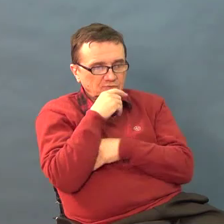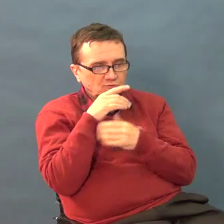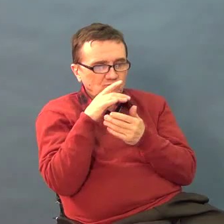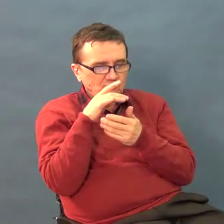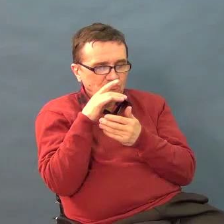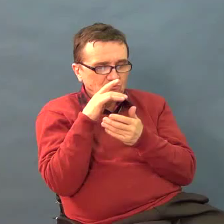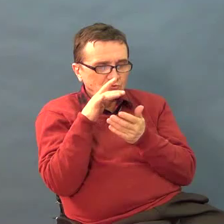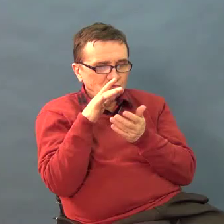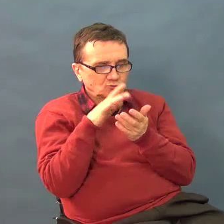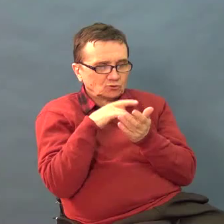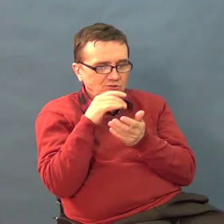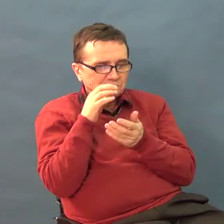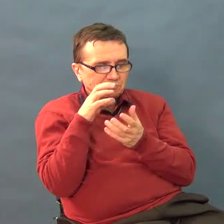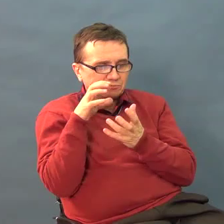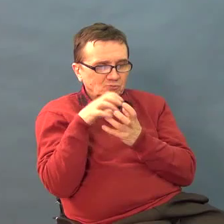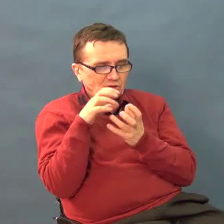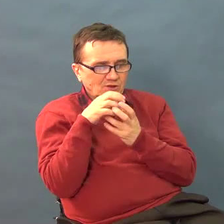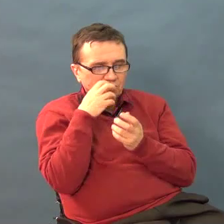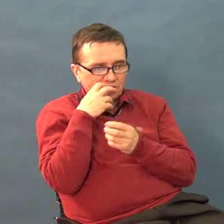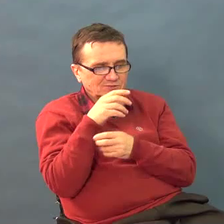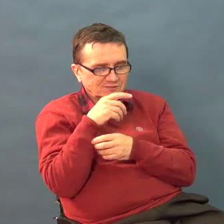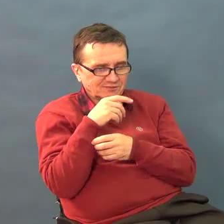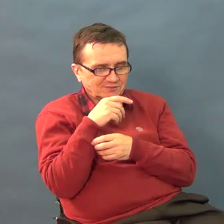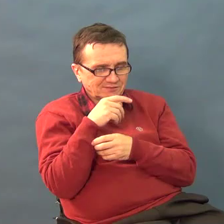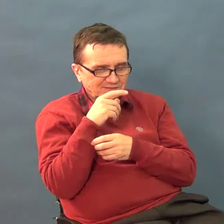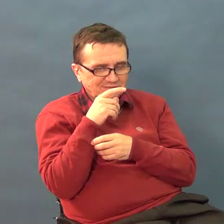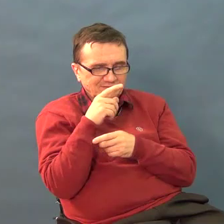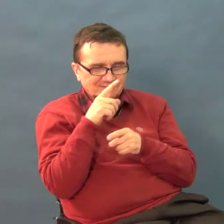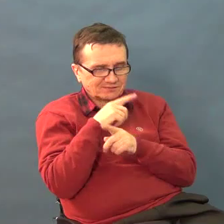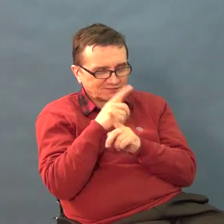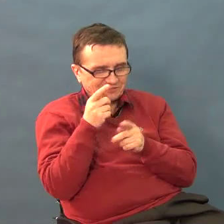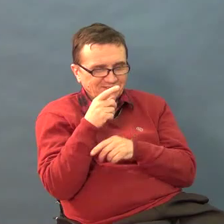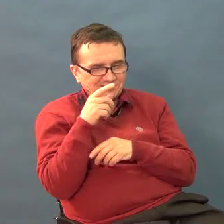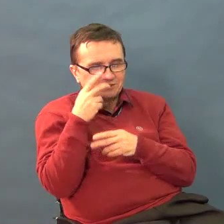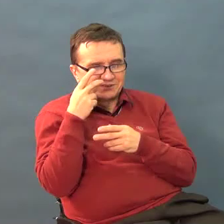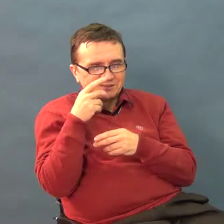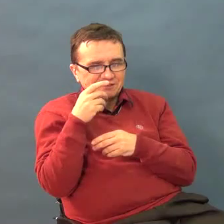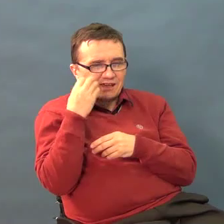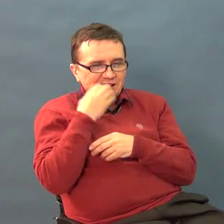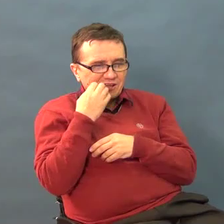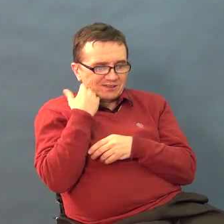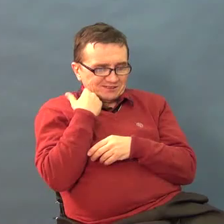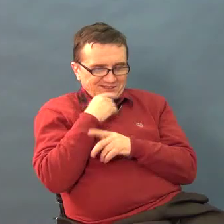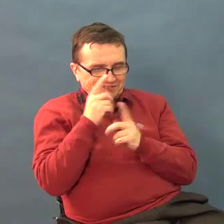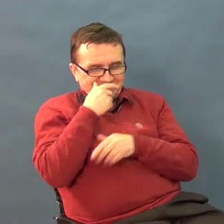Tłustego hamburgera nie wolno jadać razem z alkoholem